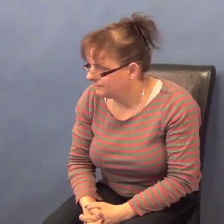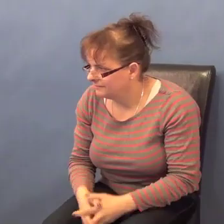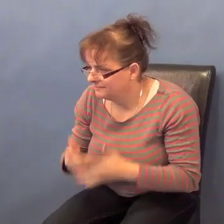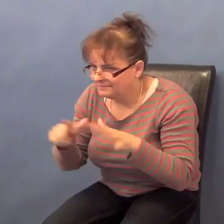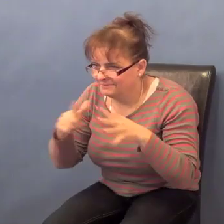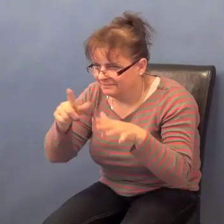Dwudziestego siódmego,